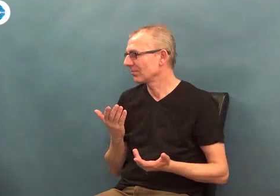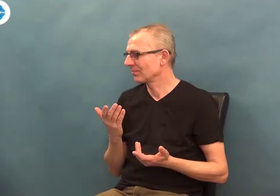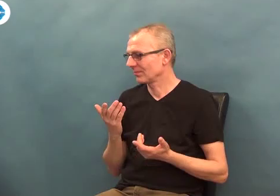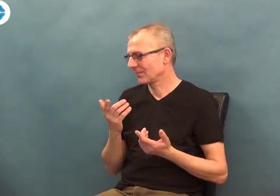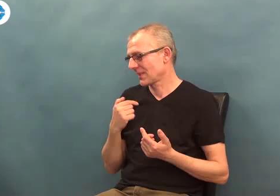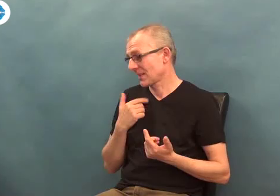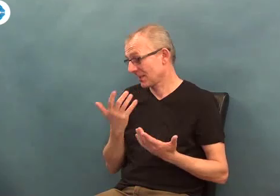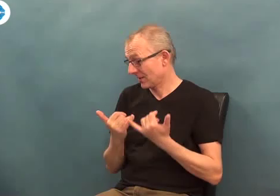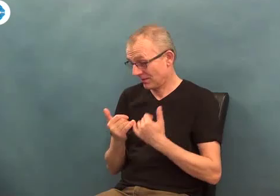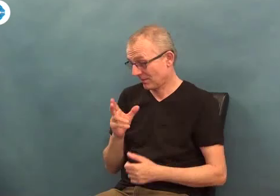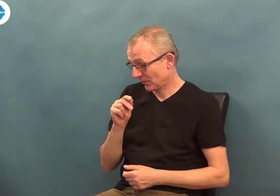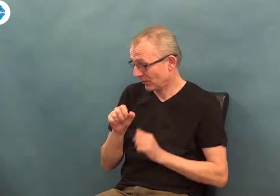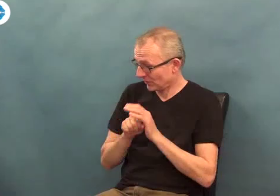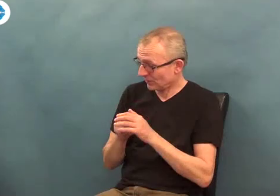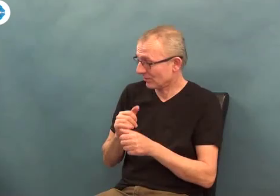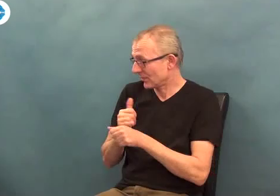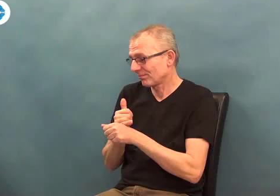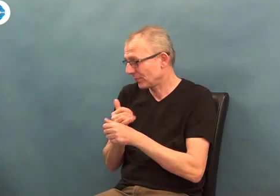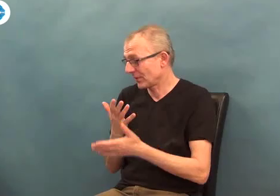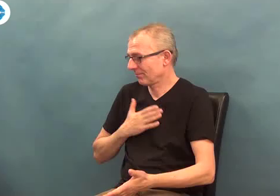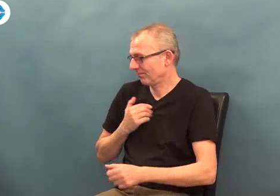Ja chcę... jeżeli... od poniedziałku do piątku i w sobotę ja pracuję.